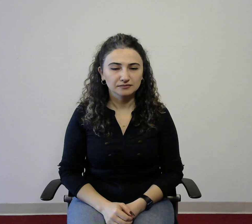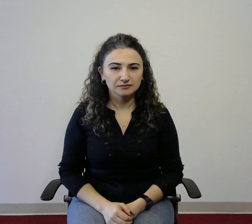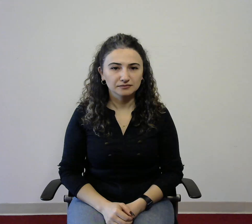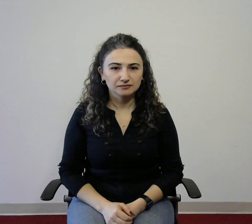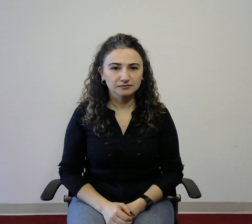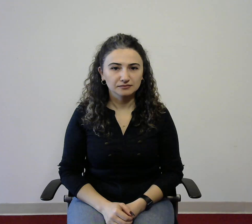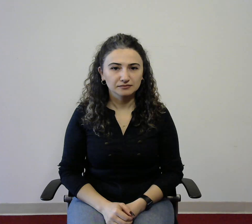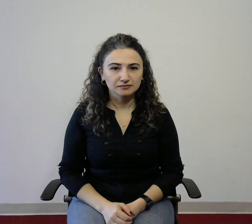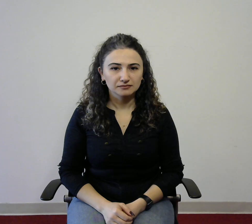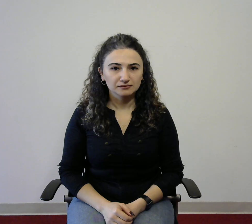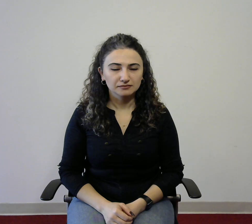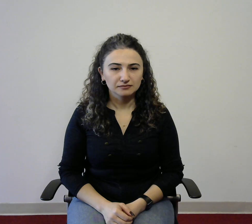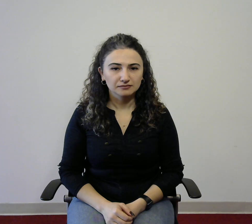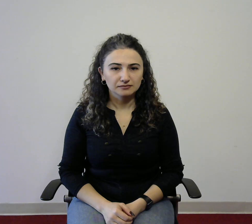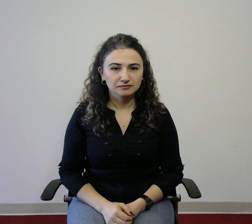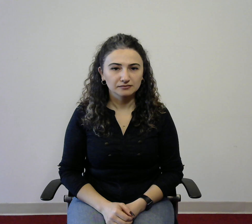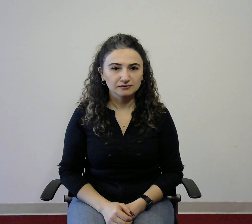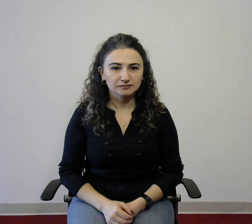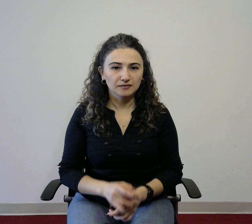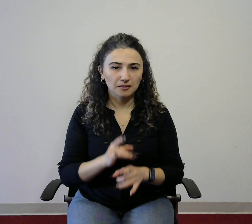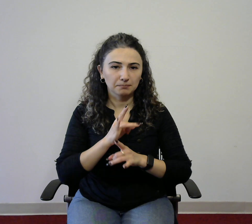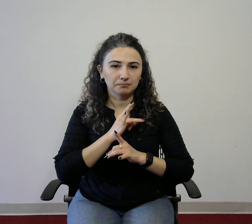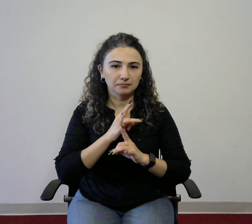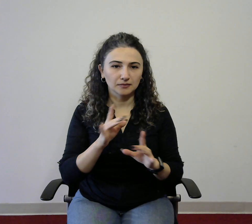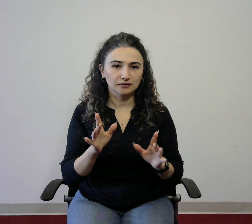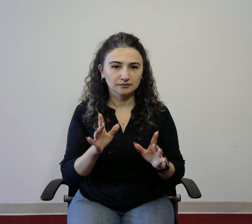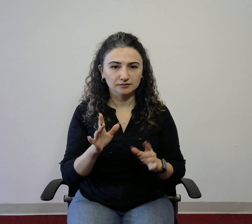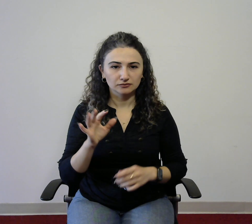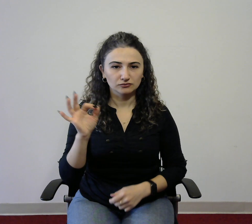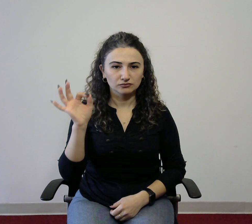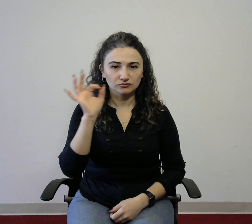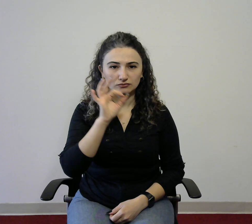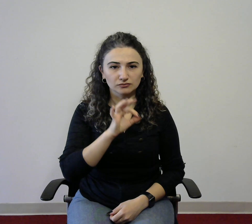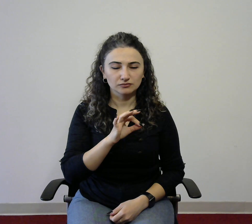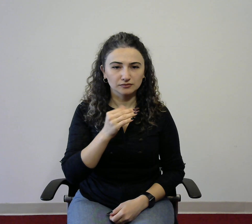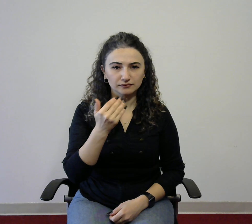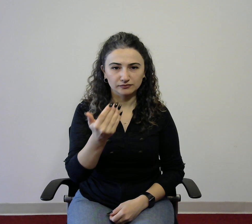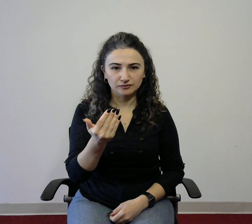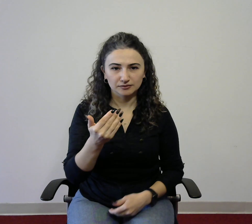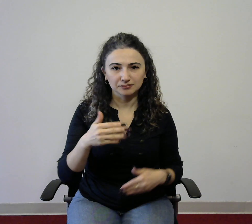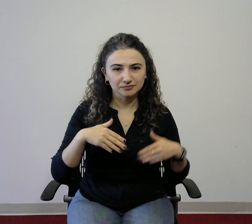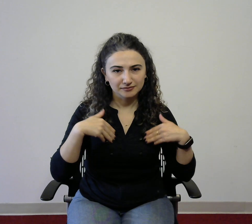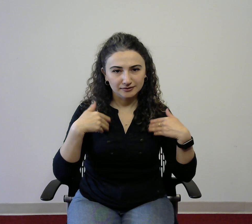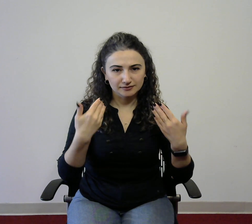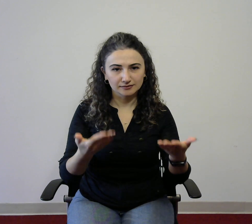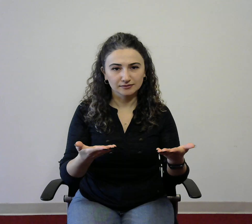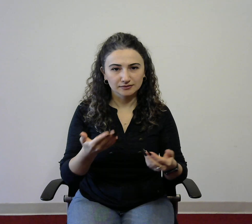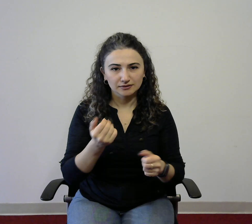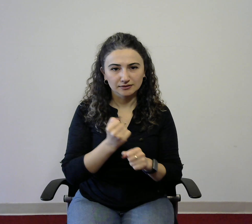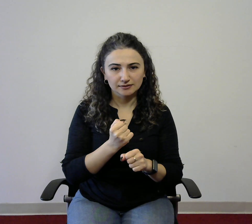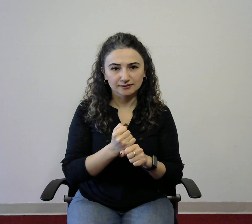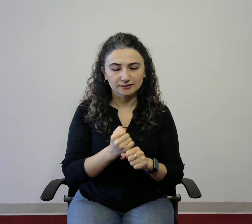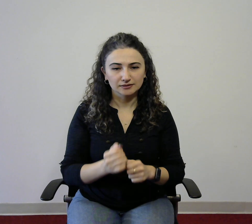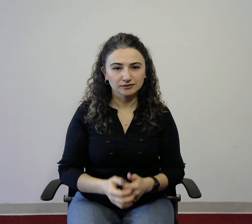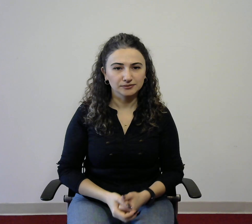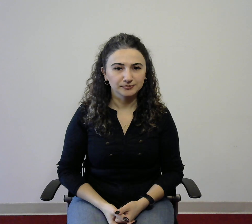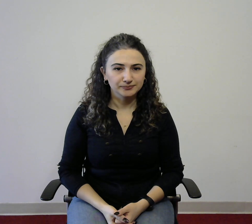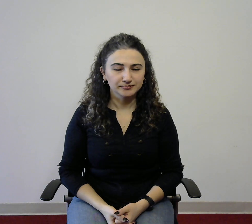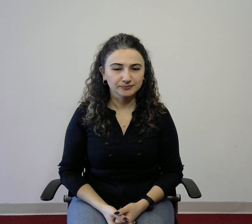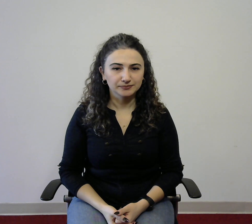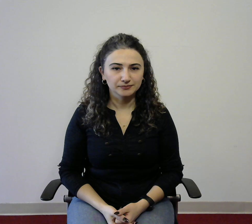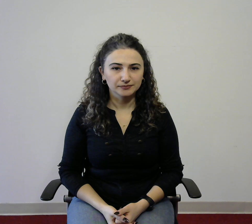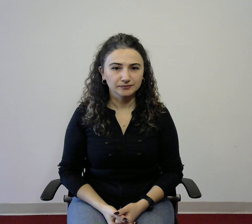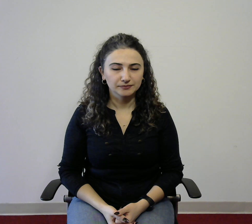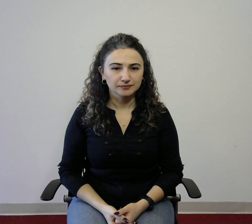Bayram münasibətilə sizi təbrik edirəm